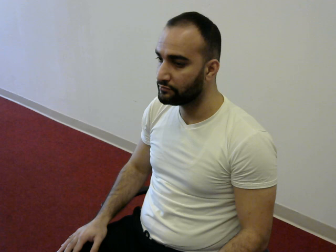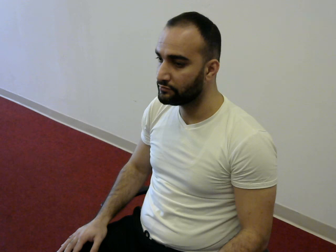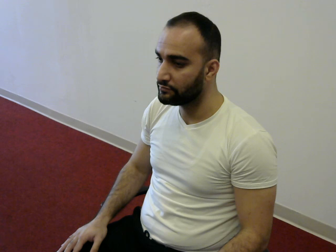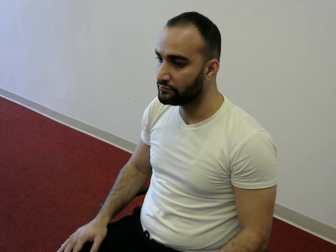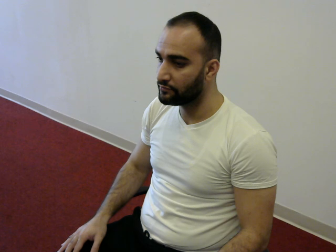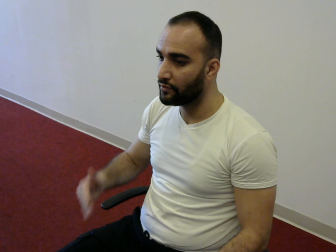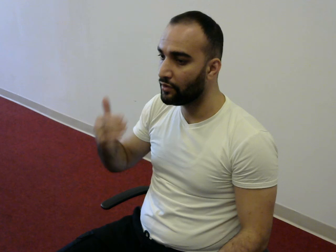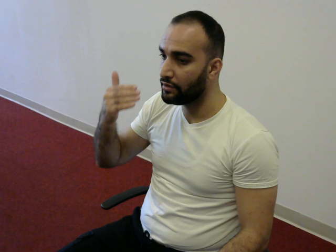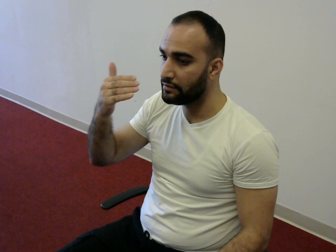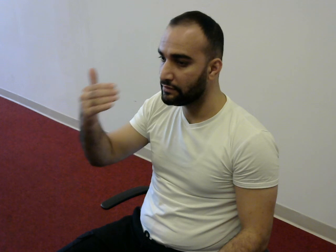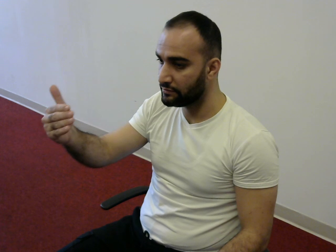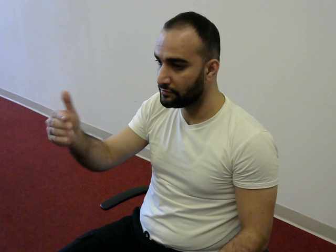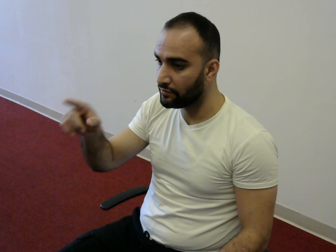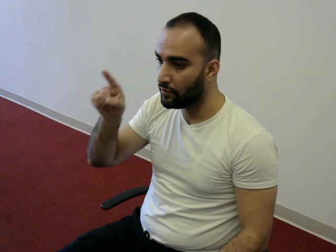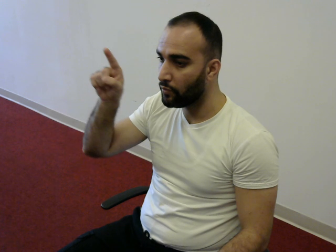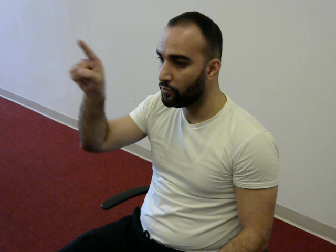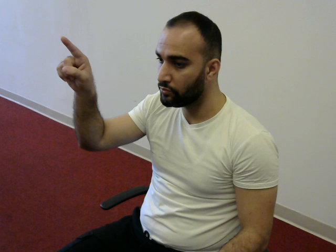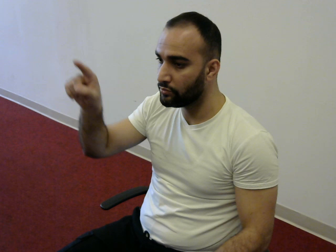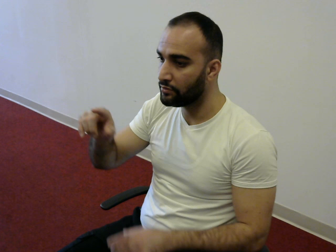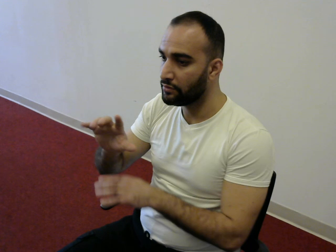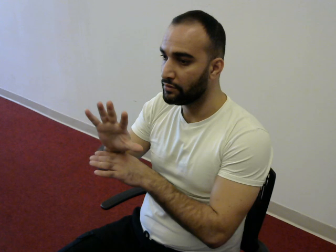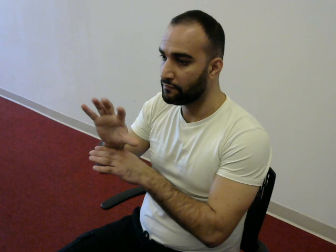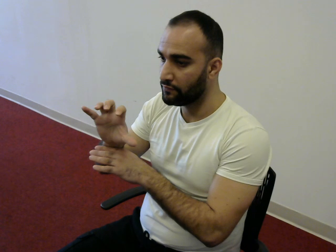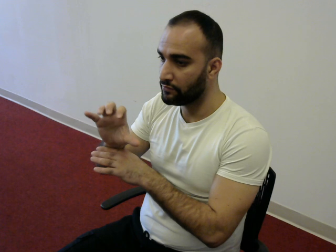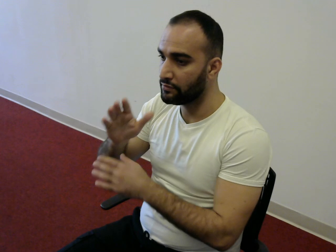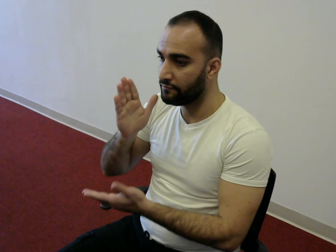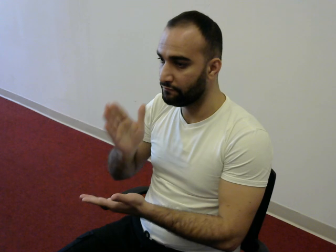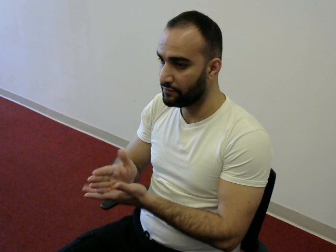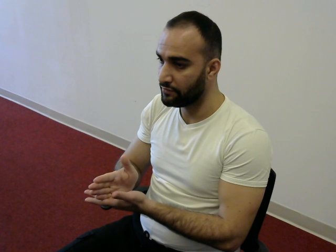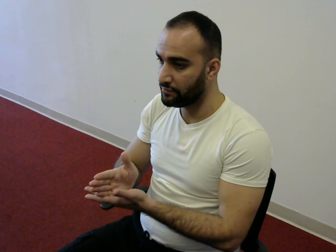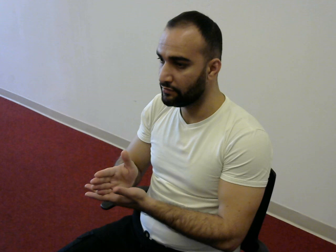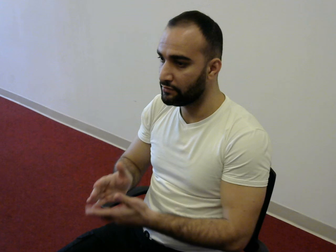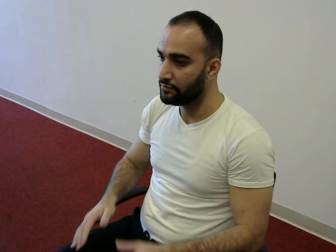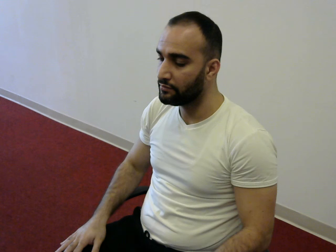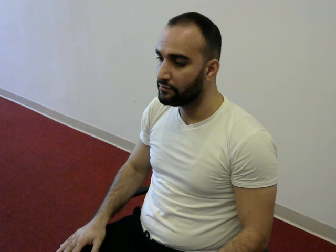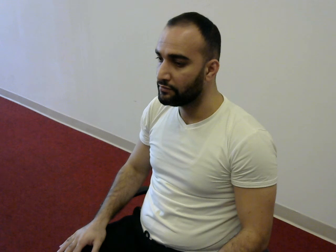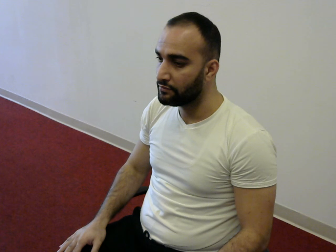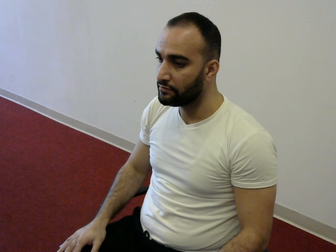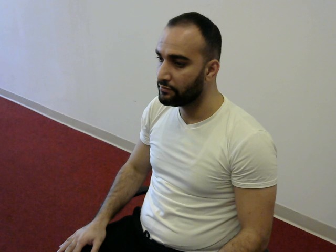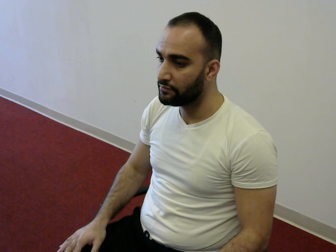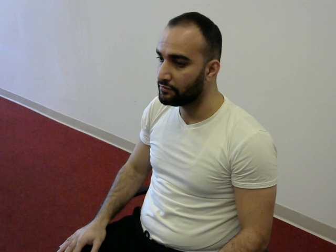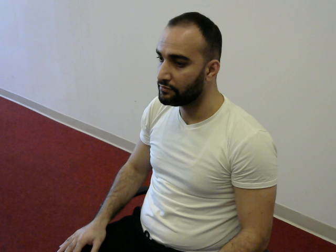Sizdə onun şəkli var?